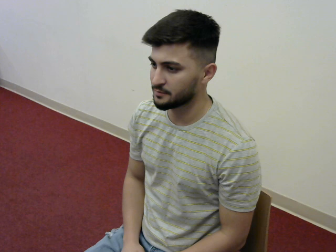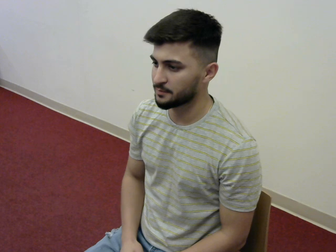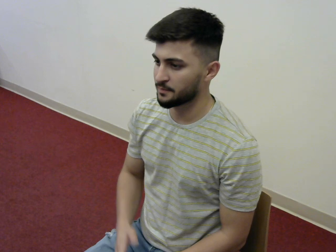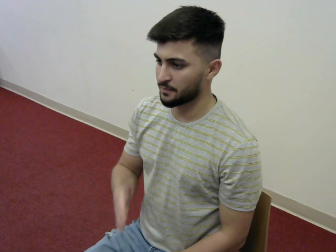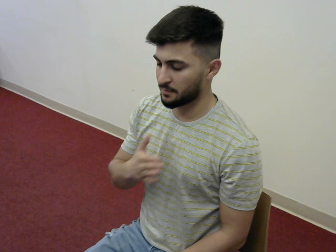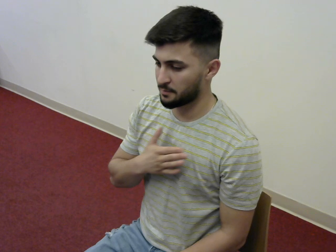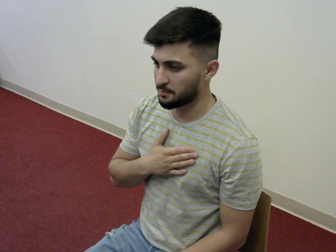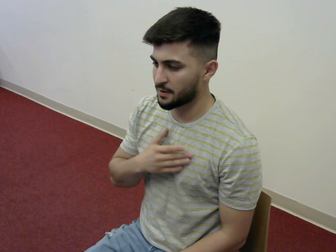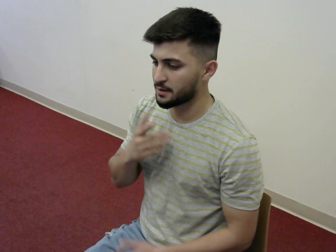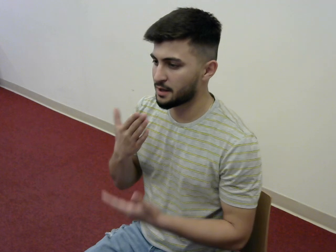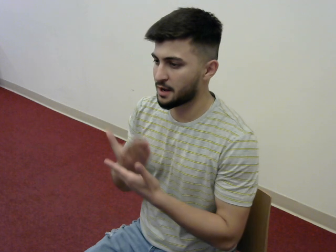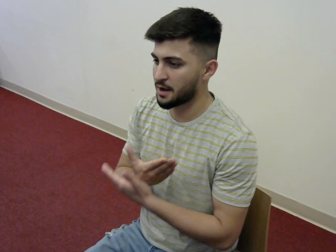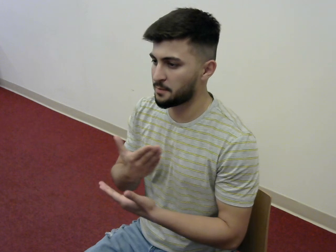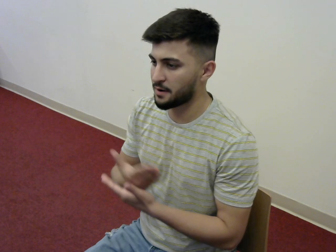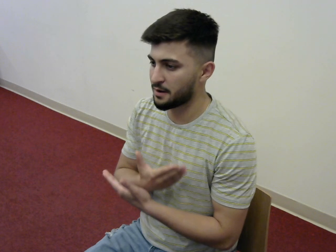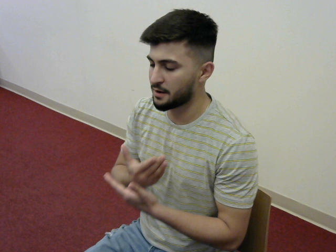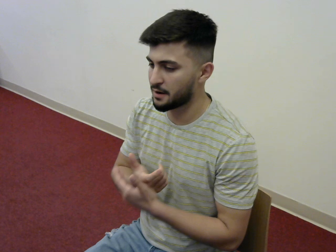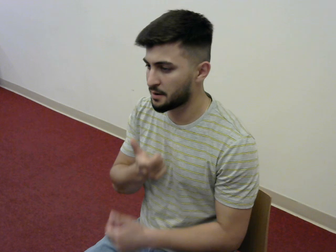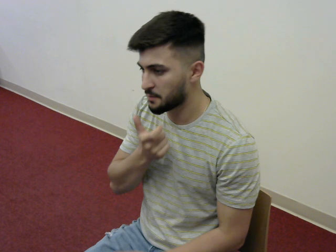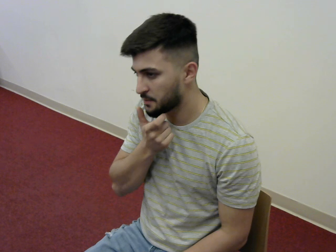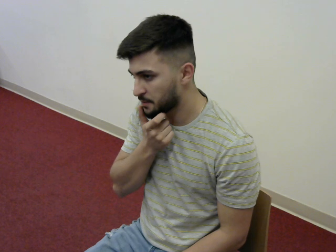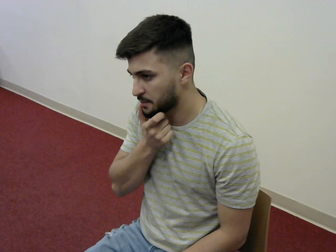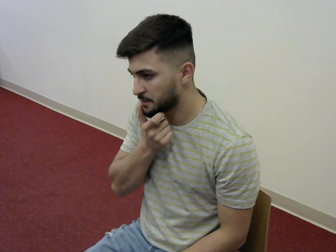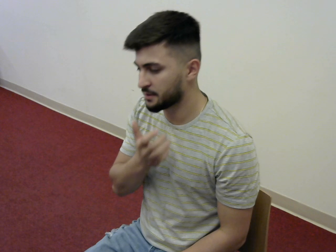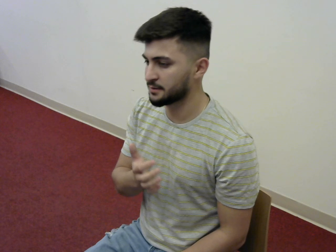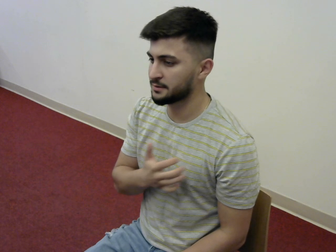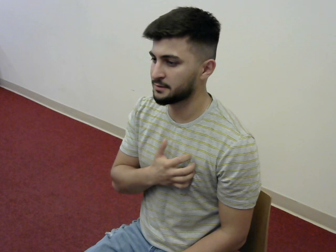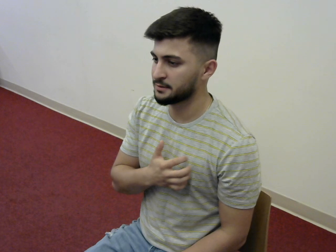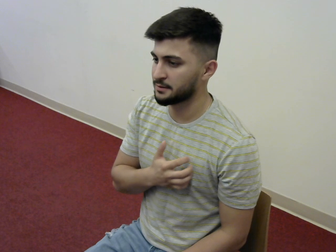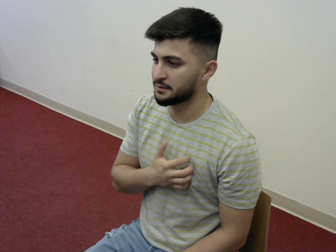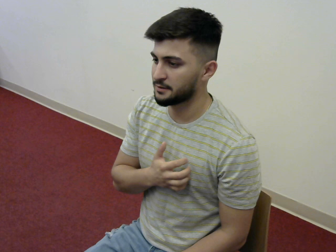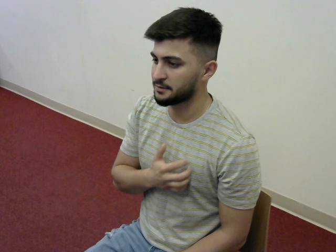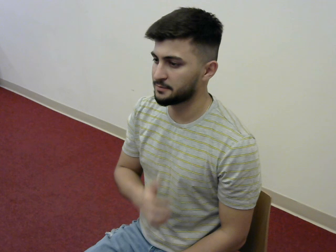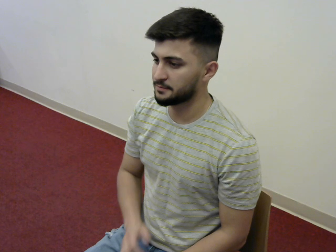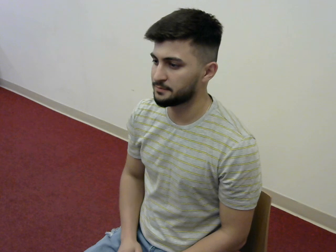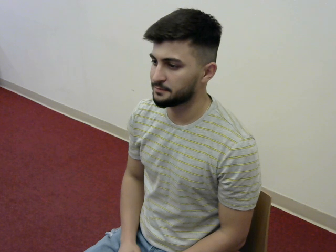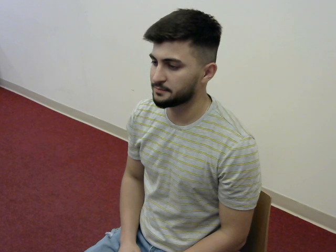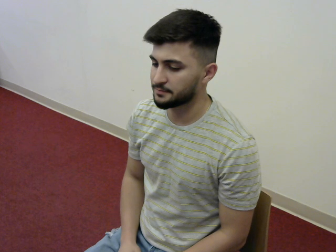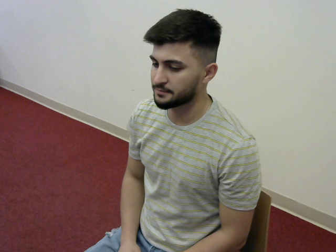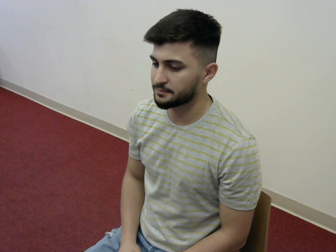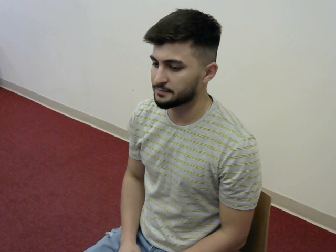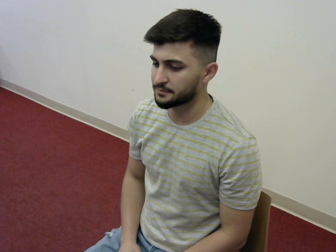Mən xəbərlərə baxmaq istəyirəm